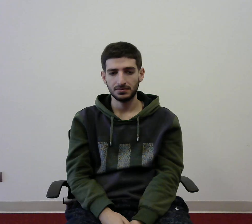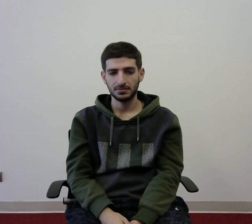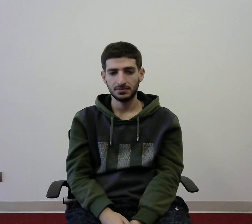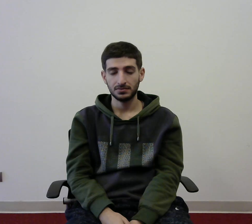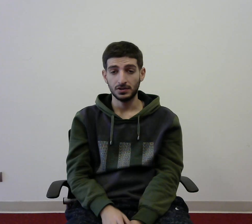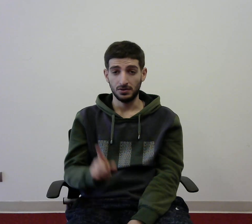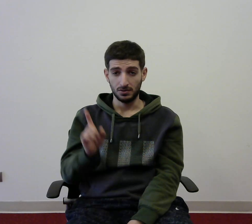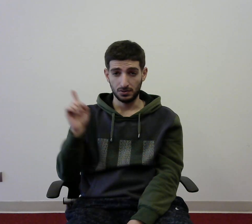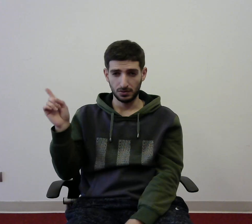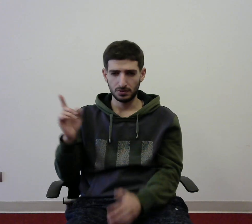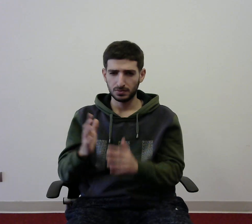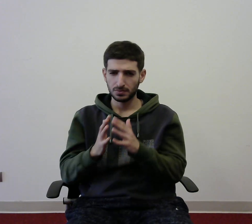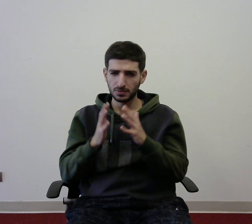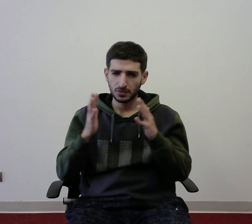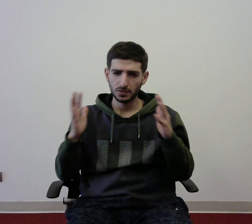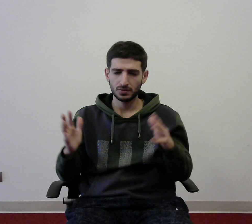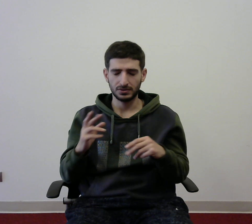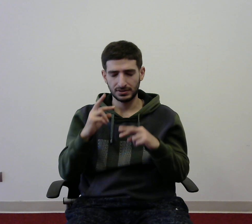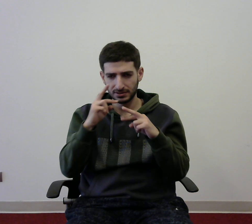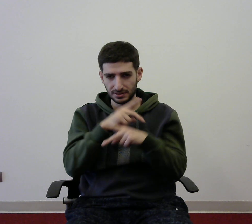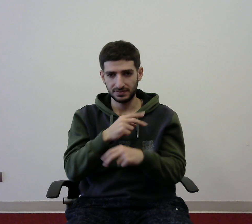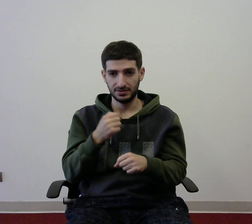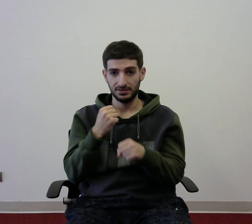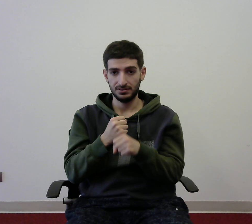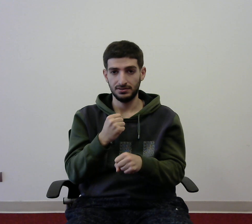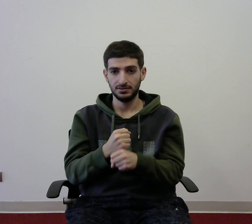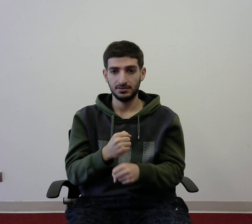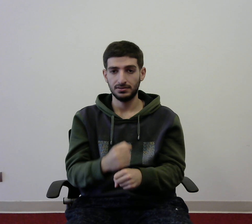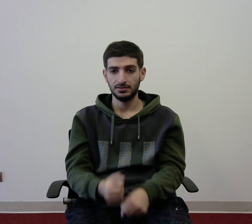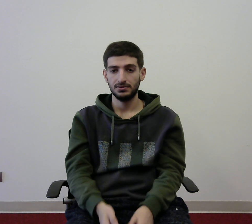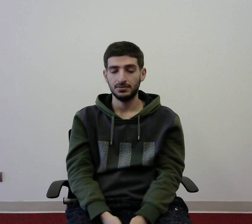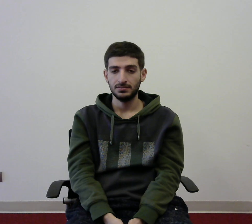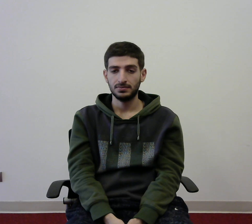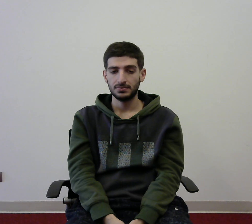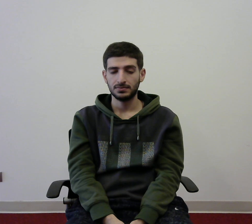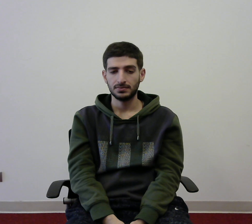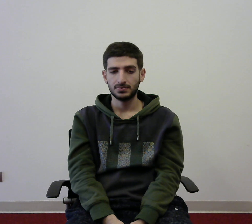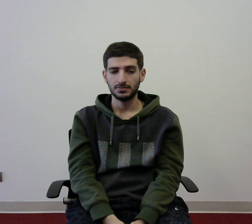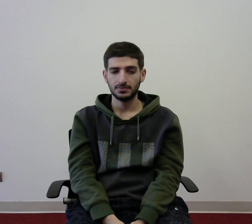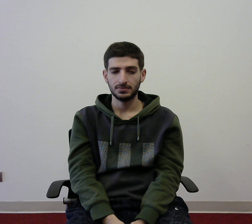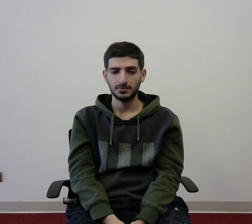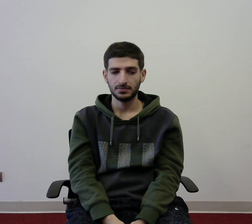O böyük səhv edib